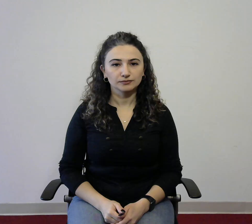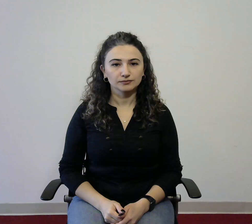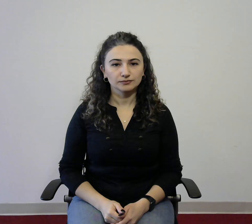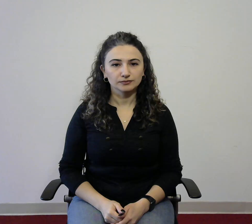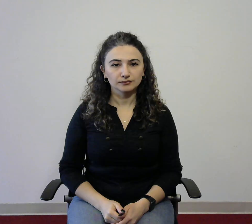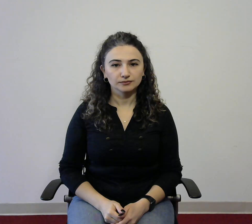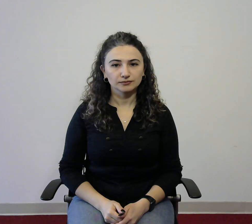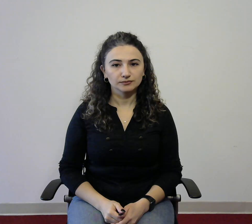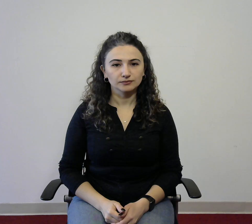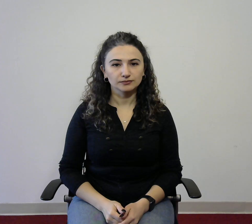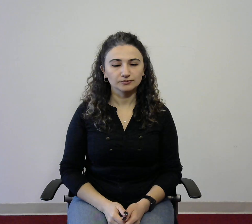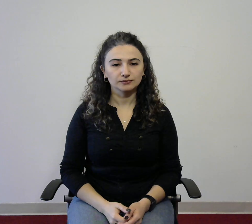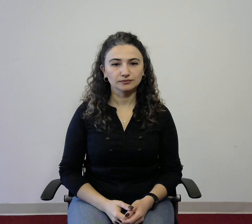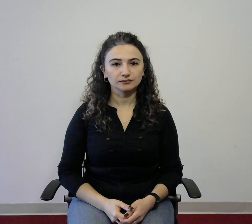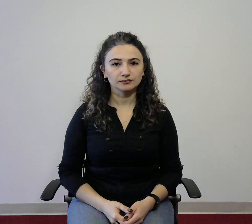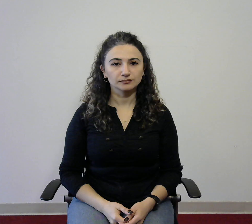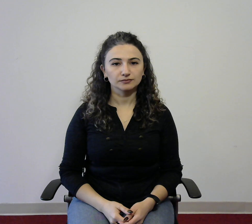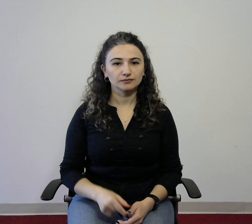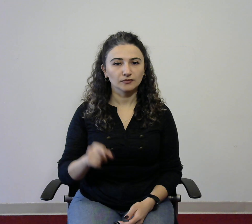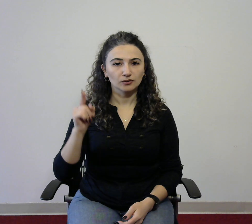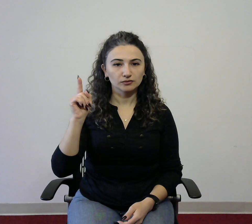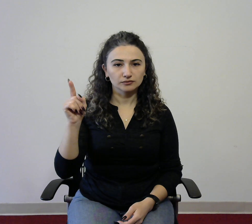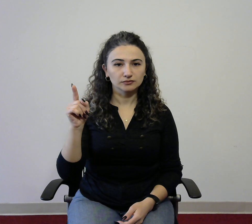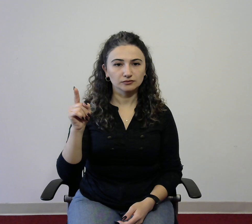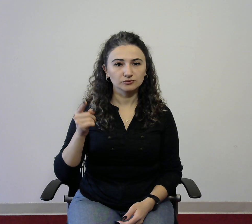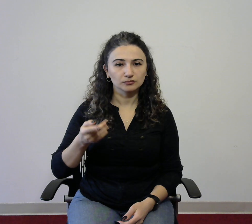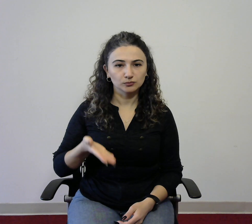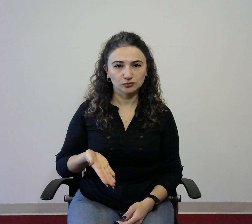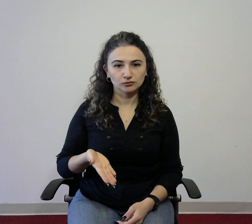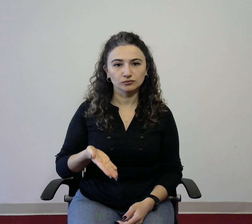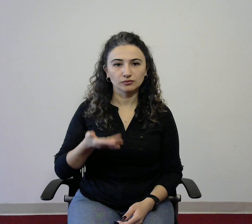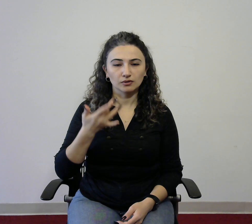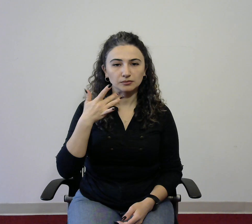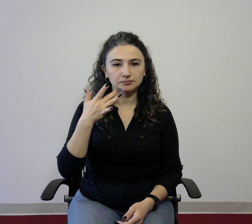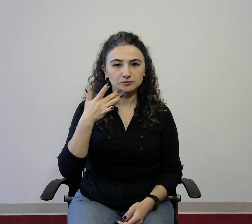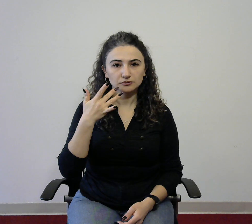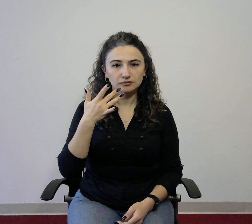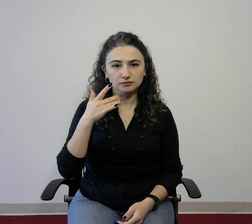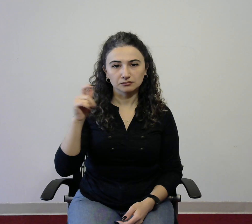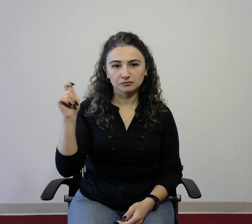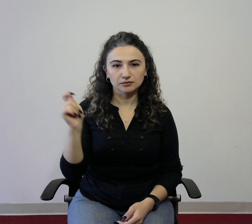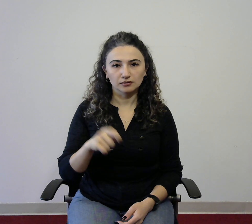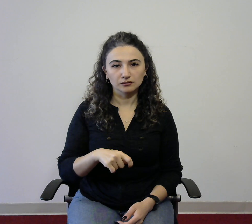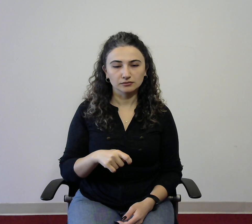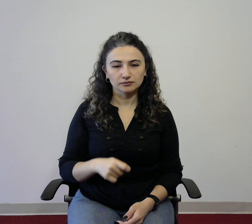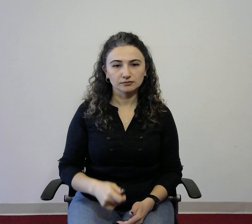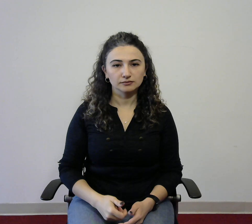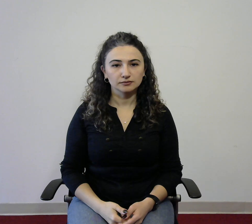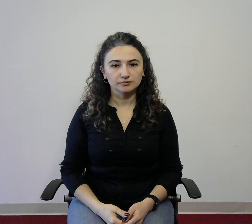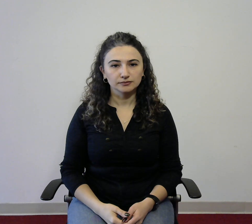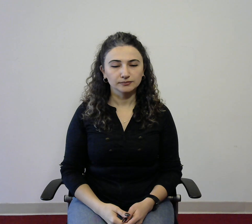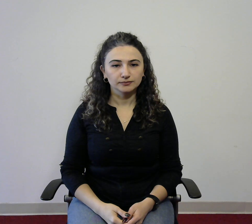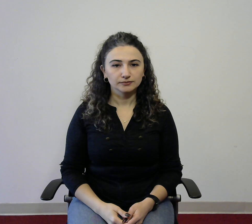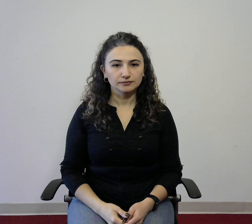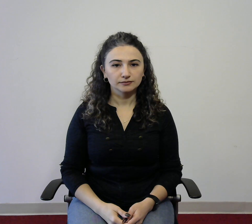O bura Amerikadan gəlib